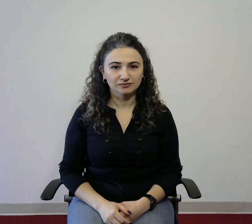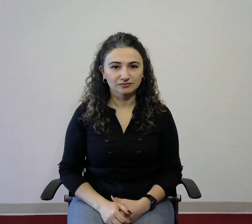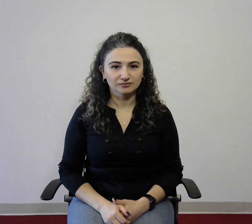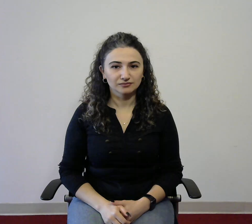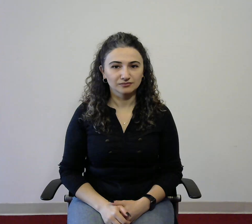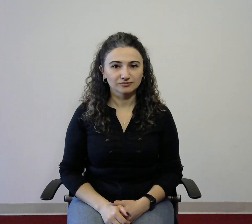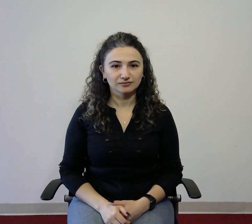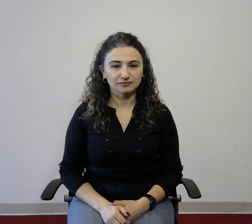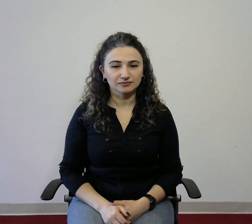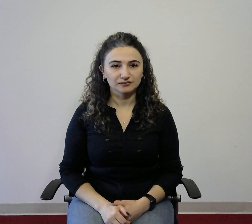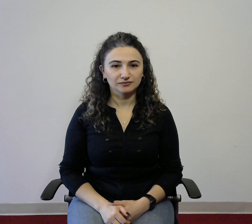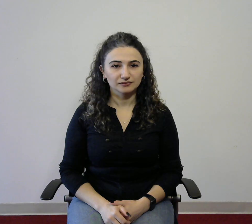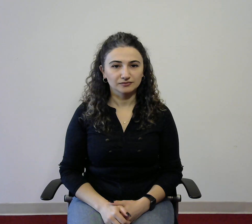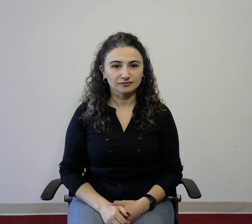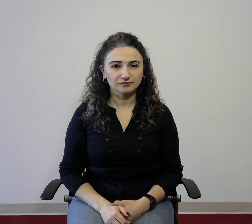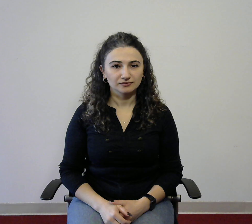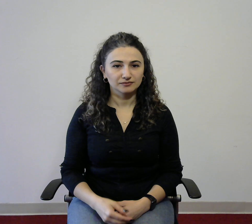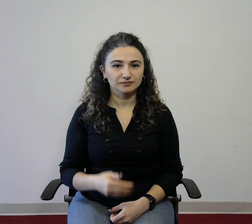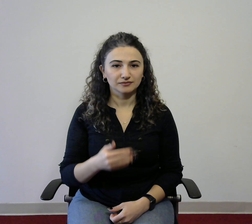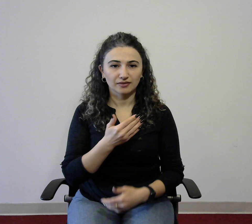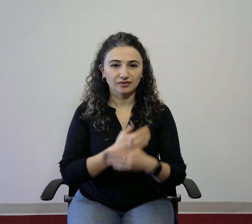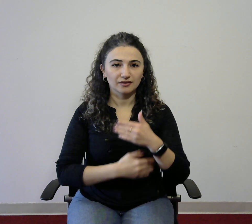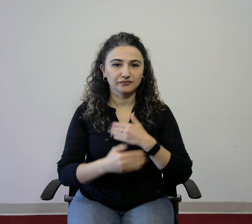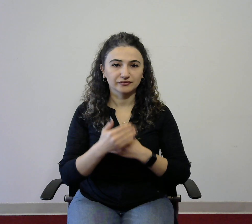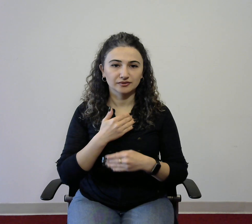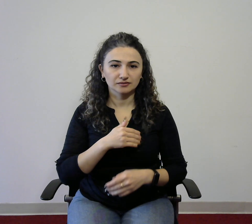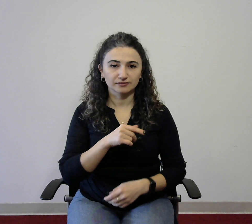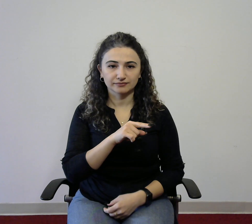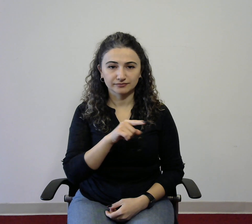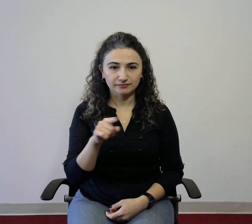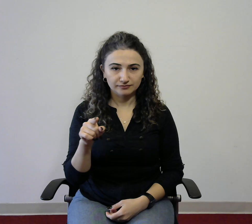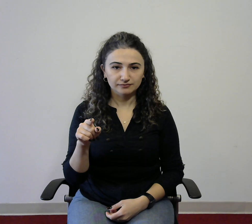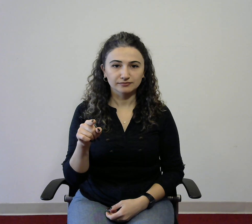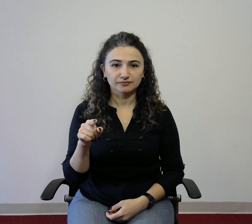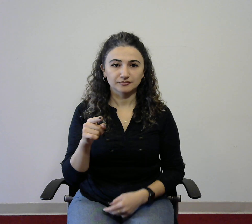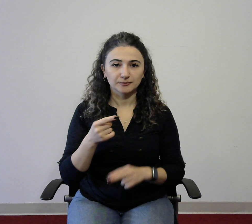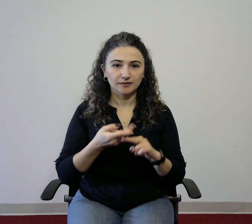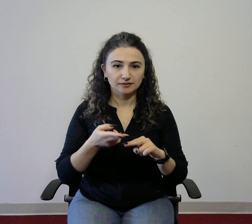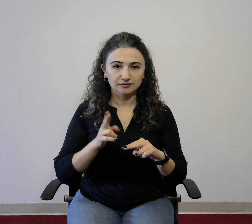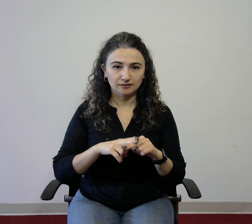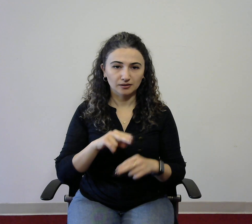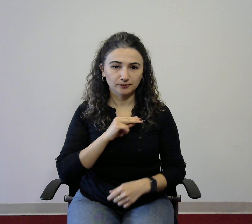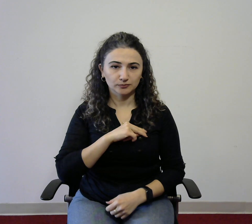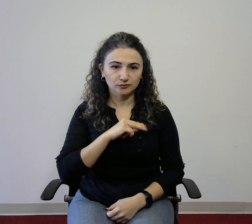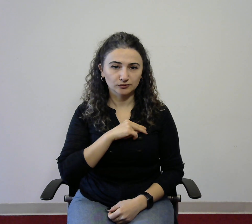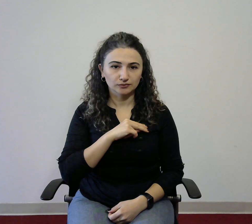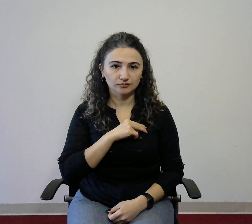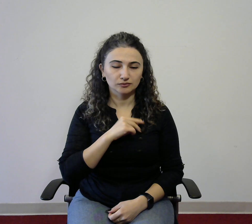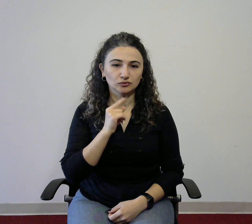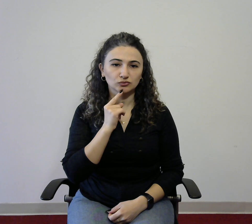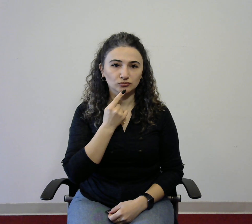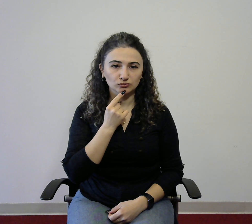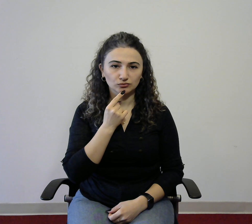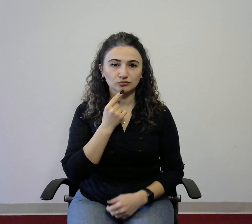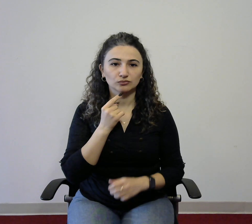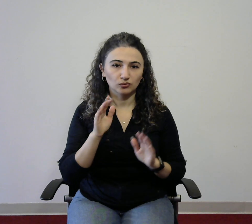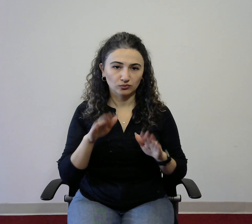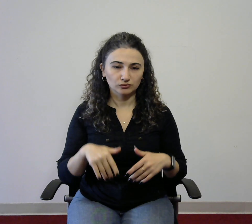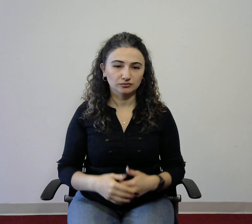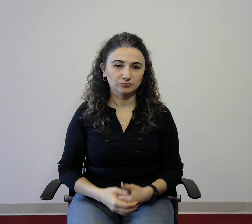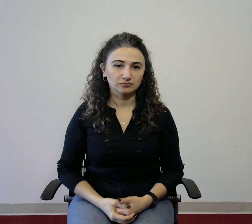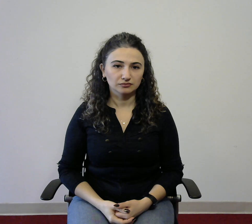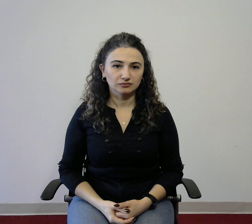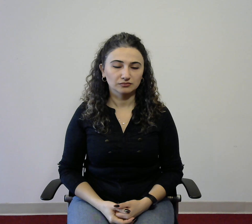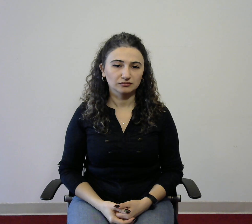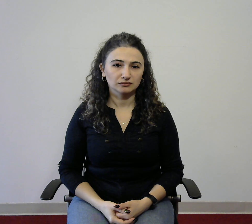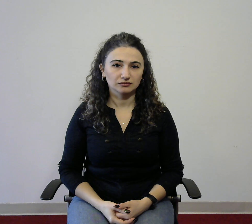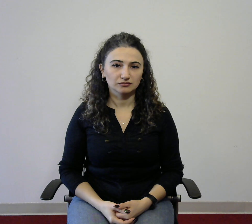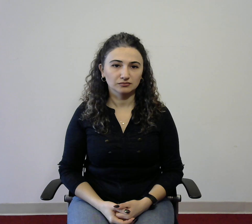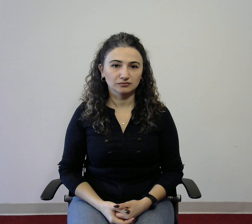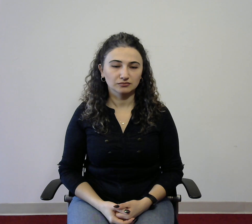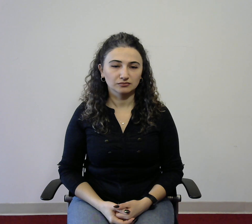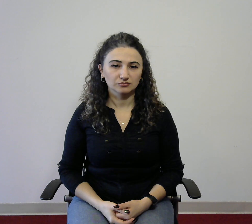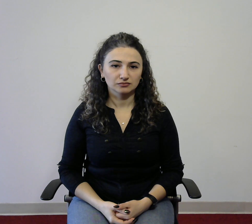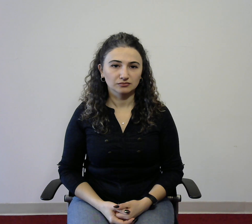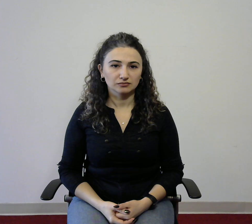Əlilliyi olanlar üçün iş çətin olur